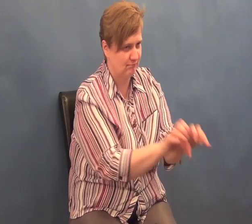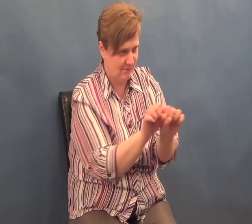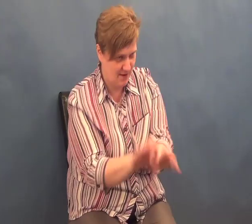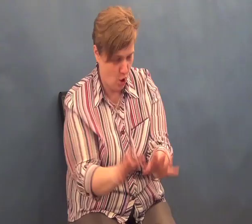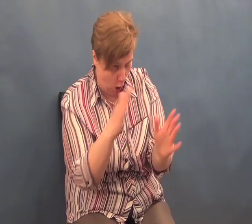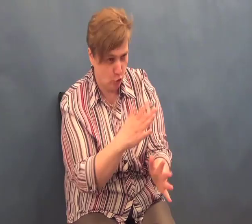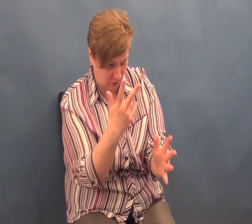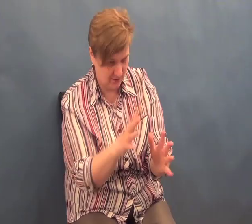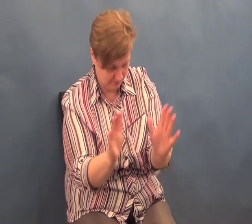Trzy kosze.